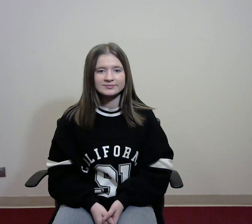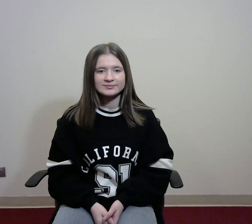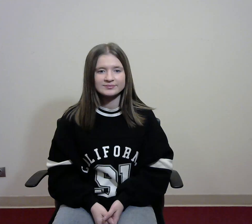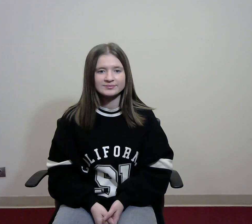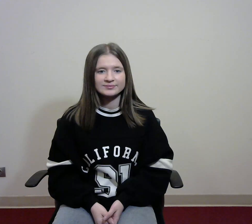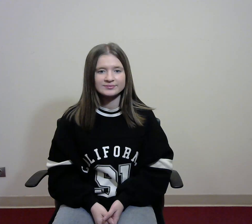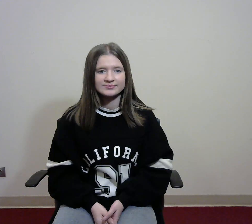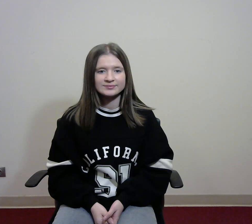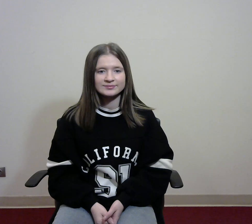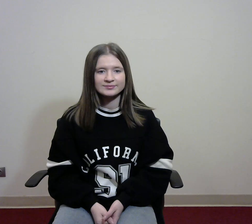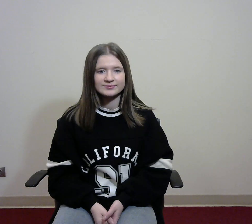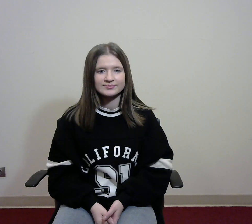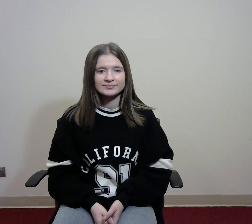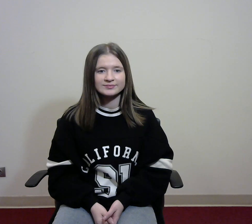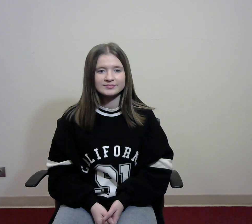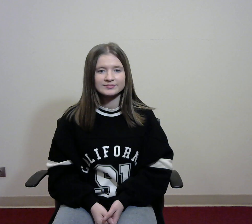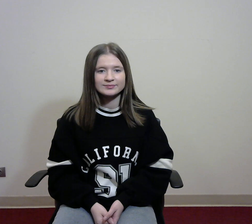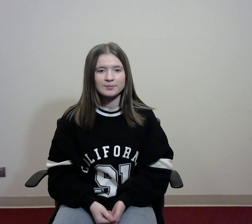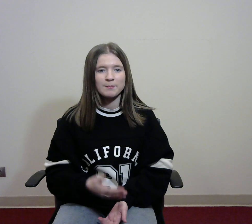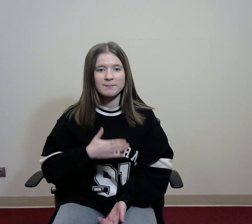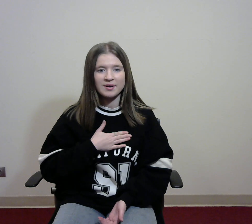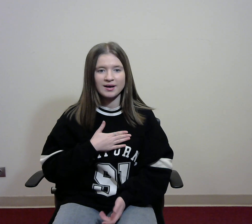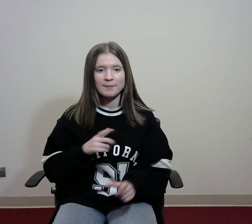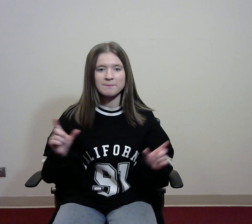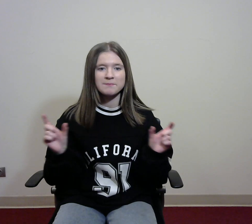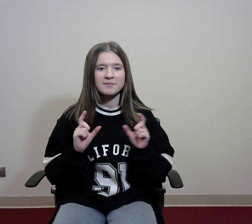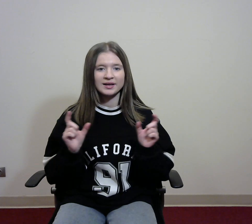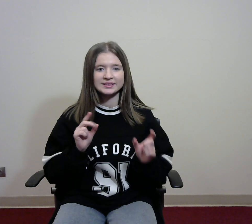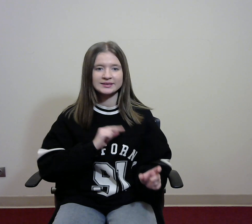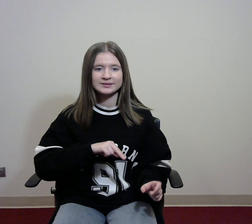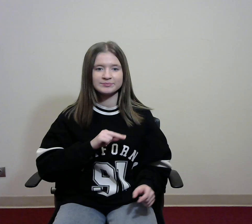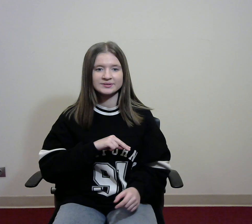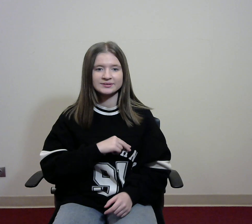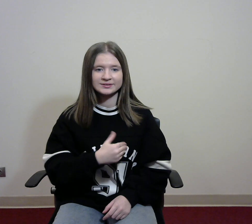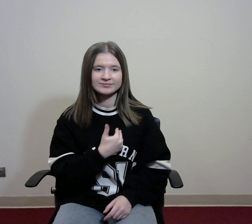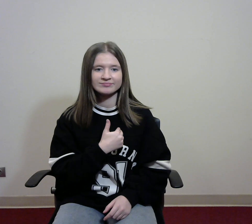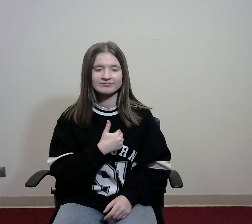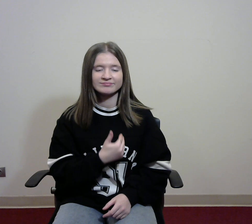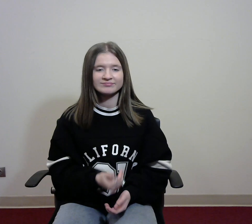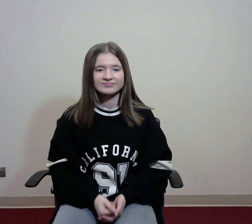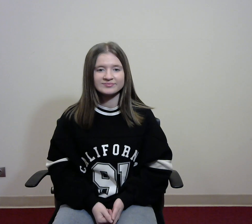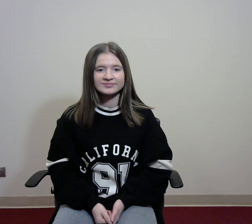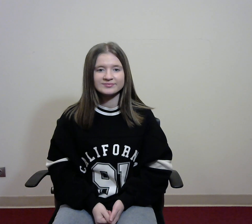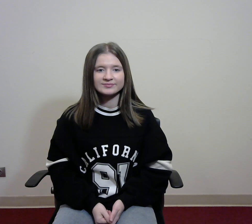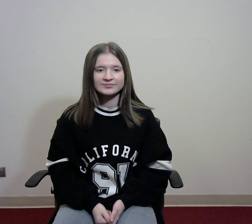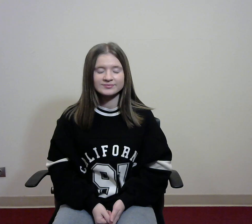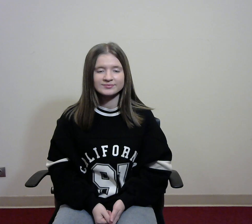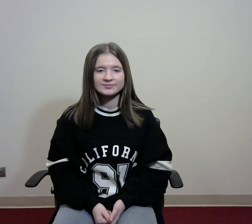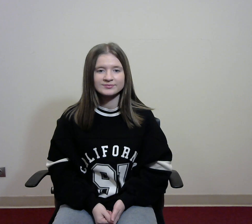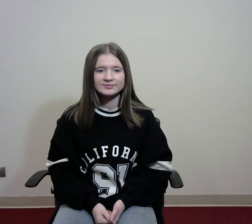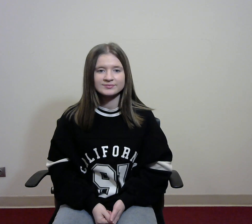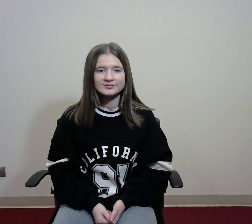Mən marketdə işləmək istəyirəm